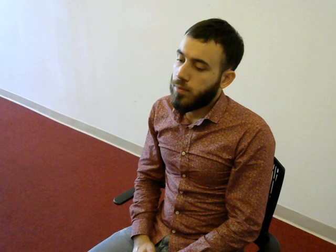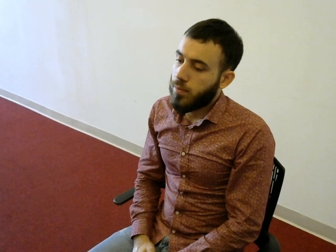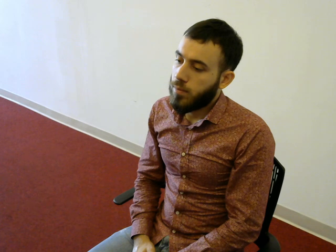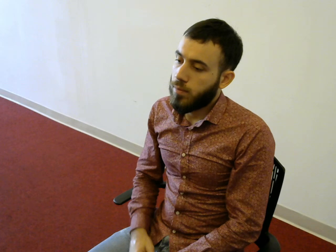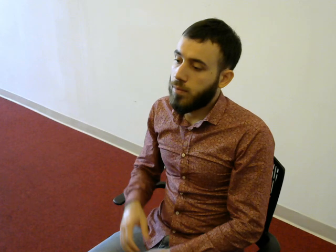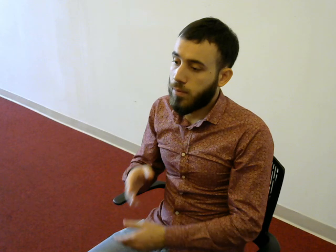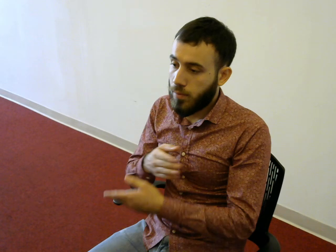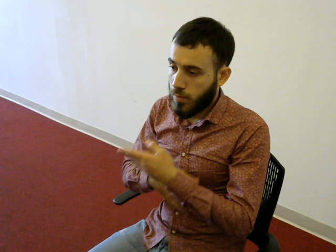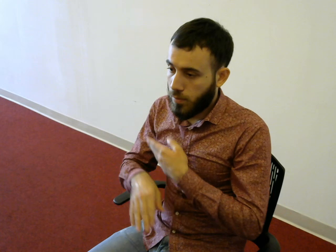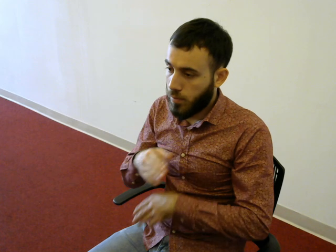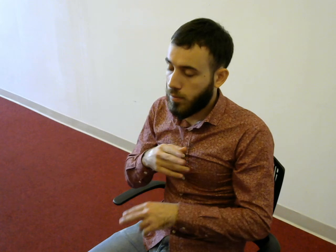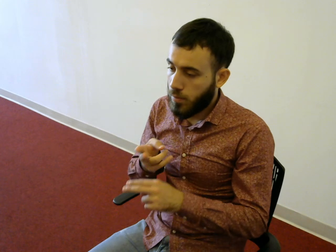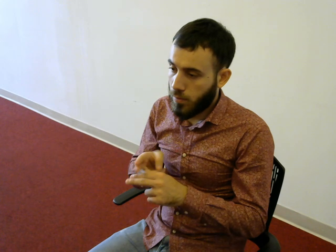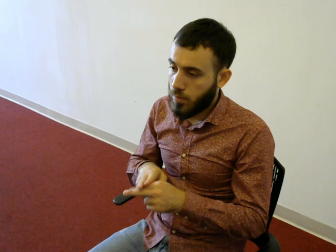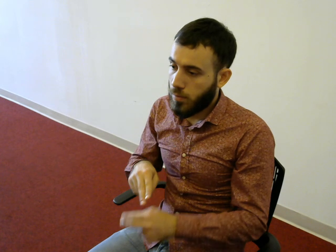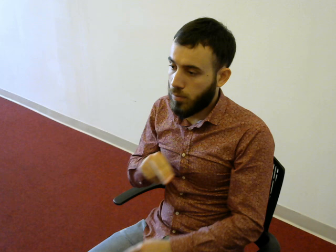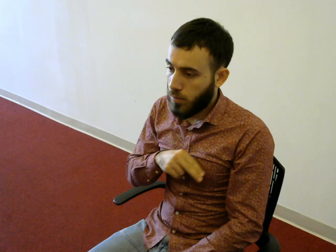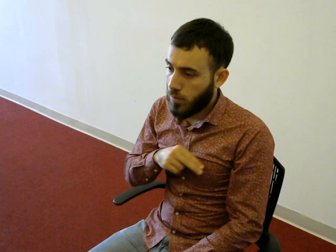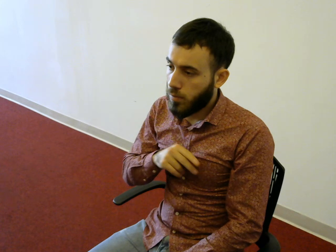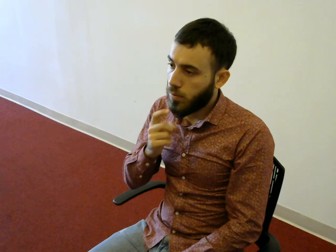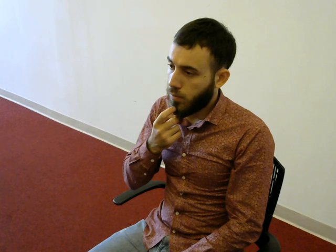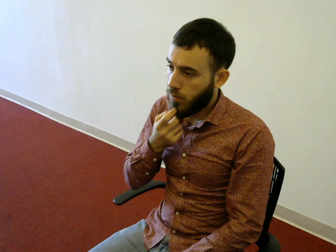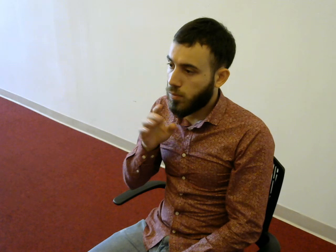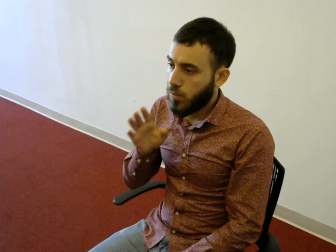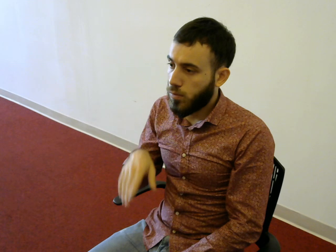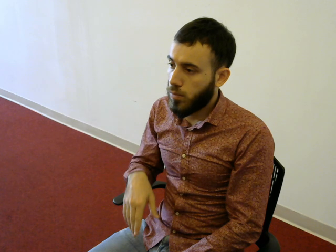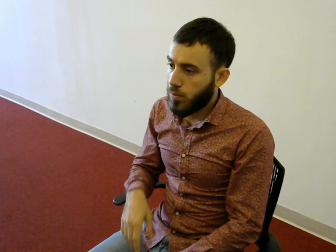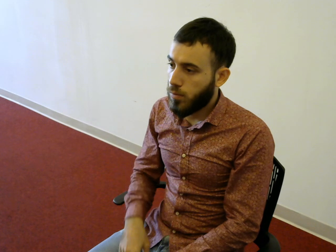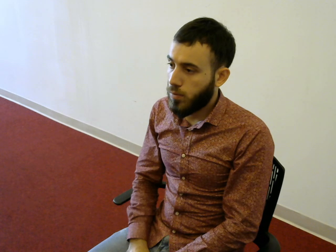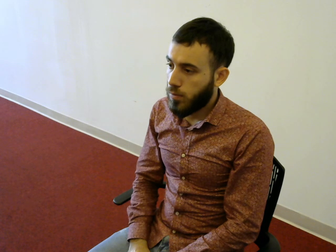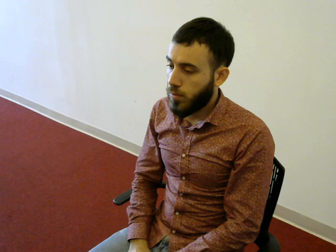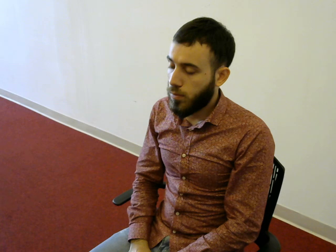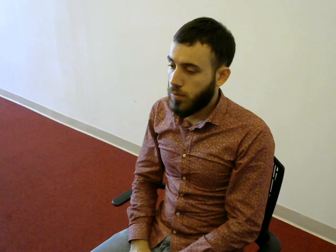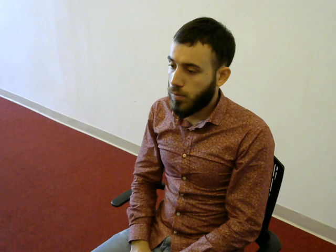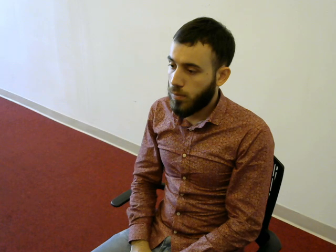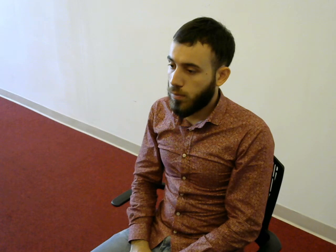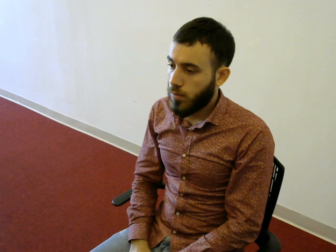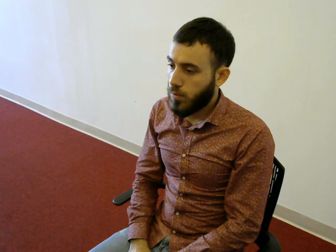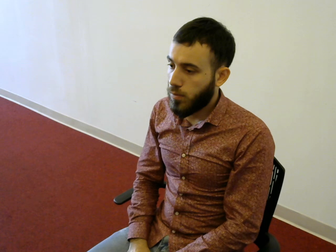Əlilliyi olanlar üçün iş çətin olur